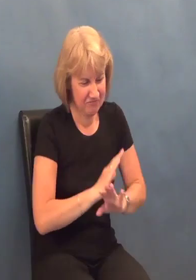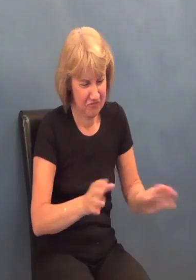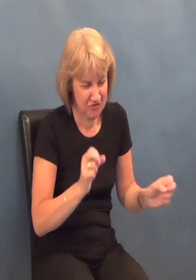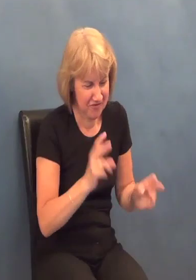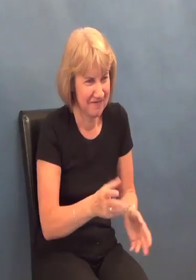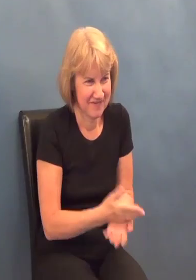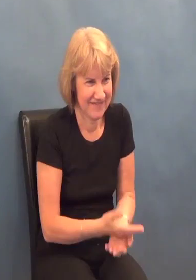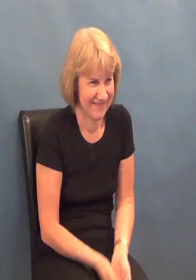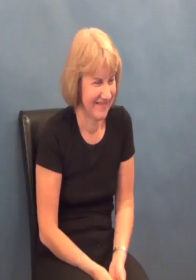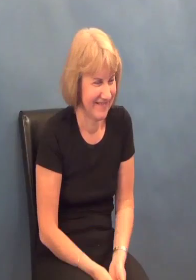To wszystko, okej, już.